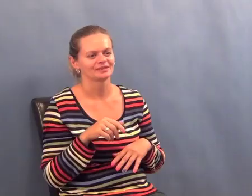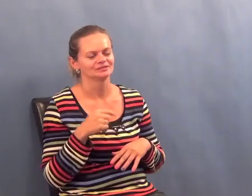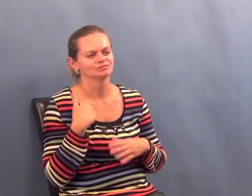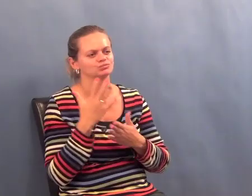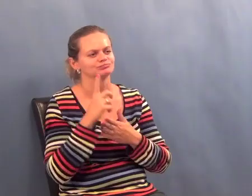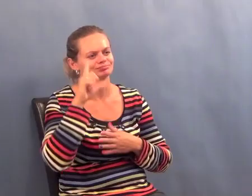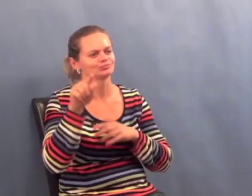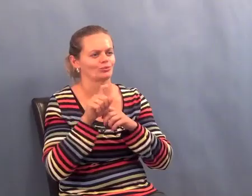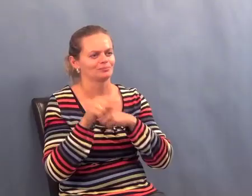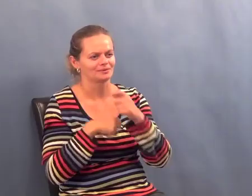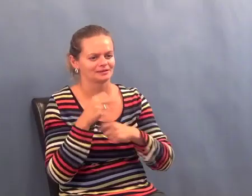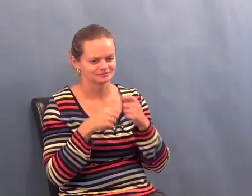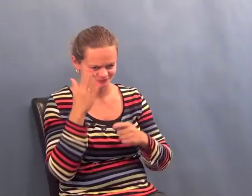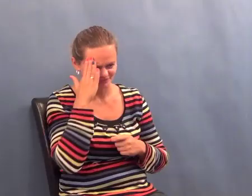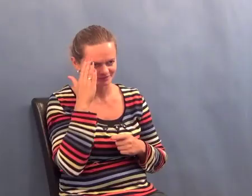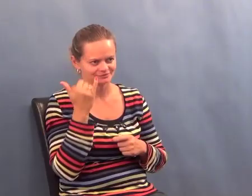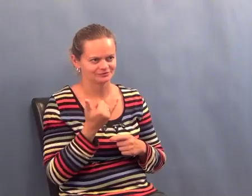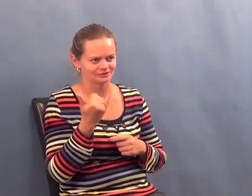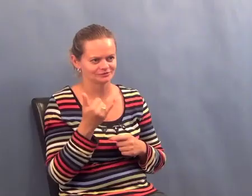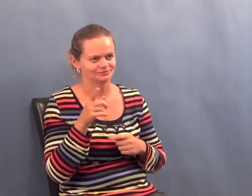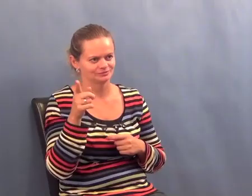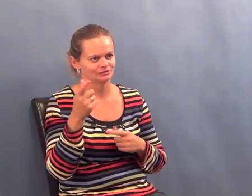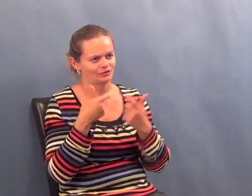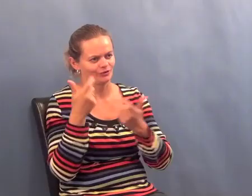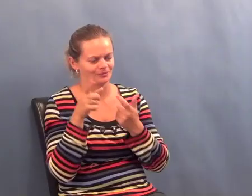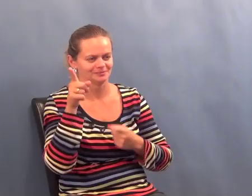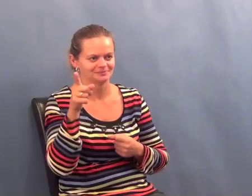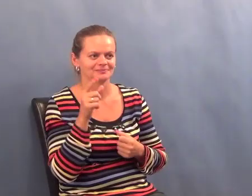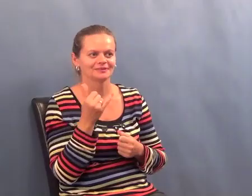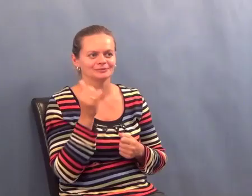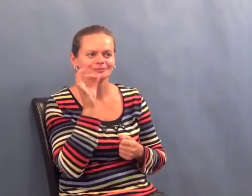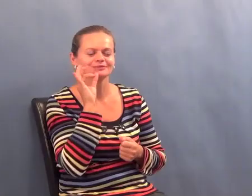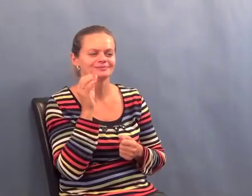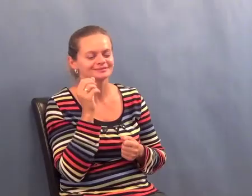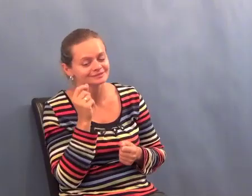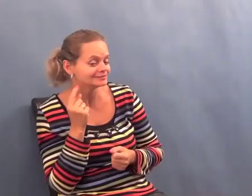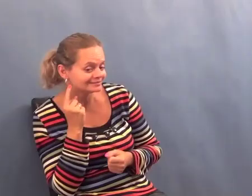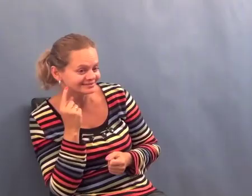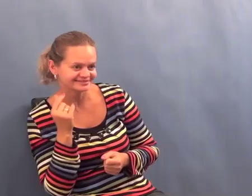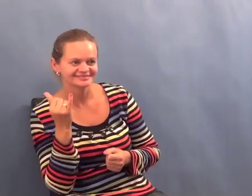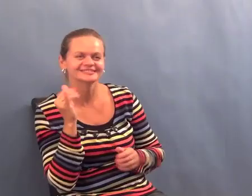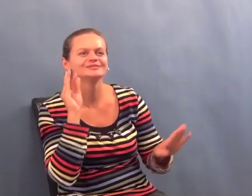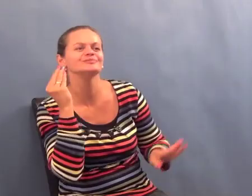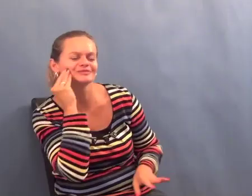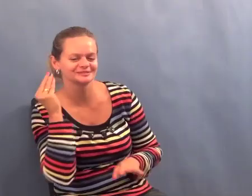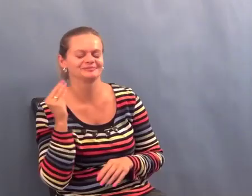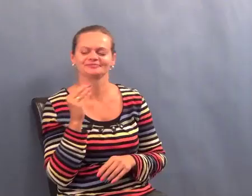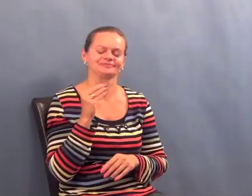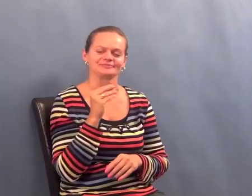Mężczyzna wychodzi do pracy. Upewnia się, że dziecko wie, co ma robić. Syn potwierdza. Całuje tatę w policzek.